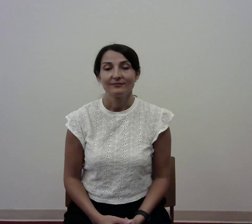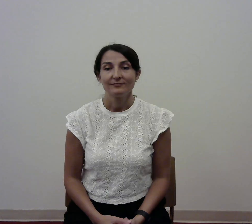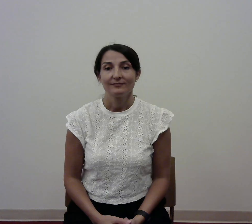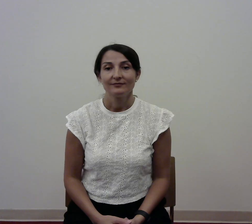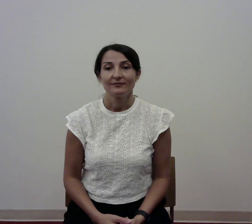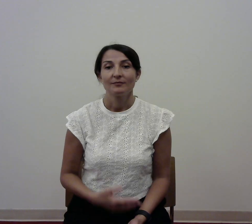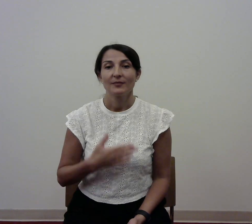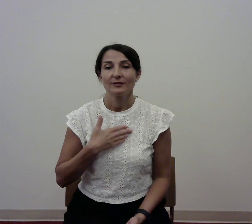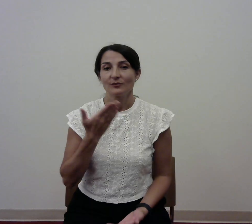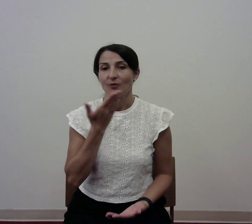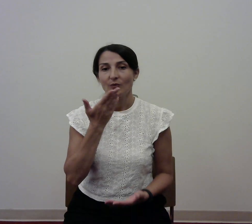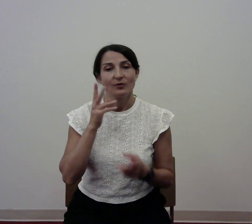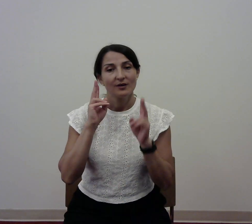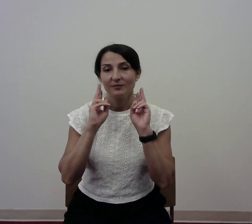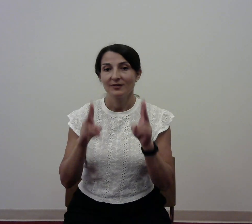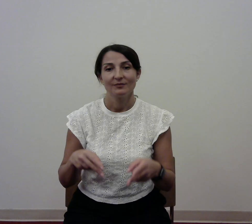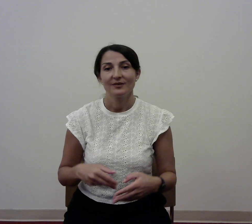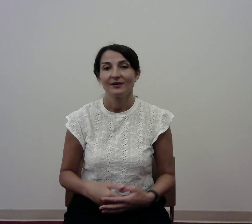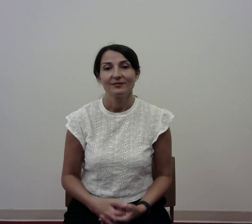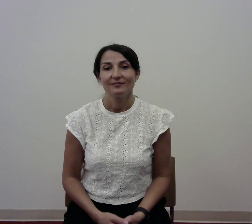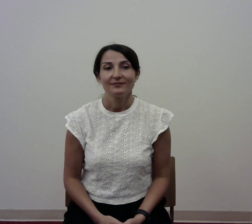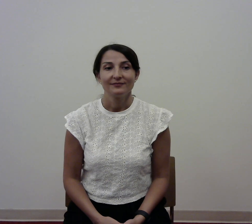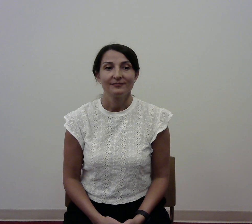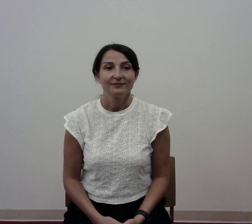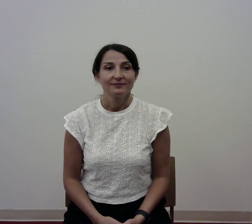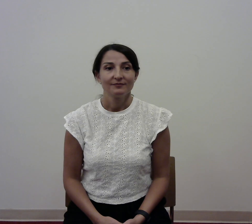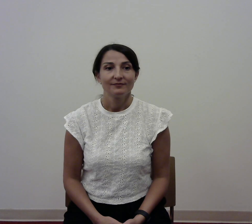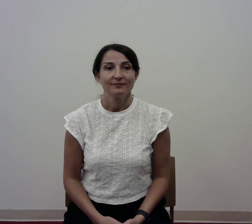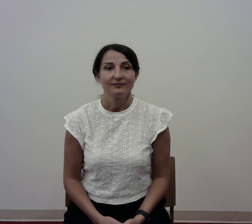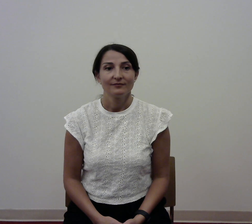Mən oxuya bilmirəm